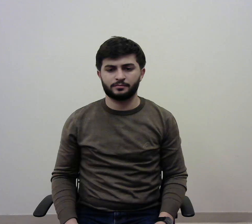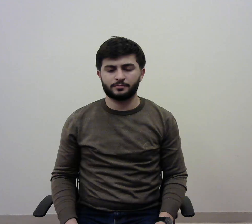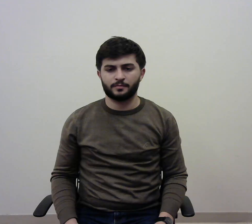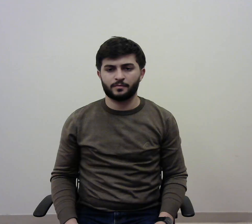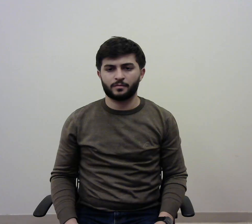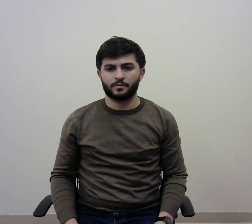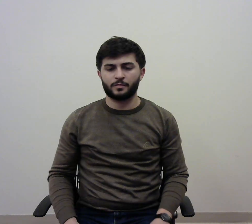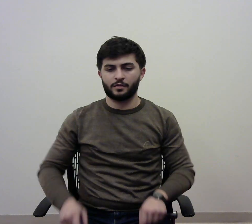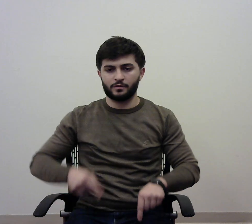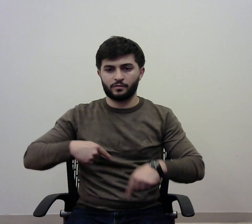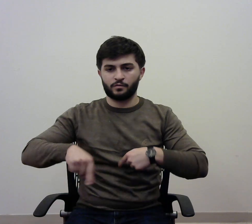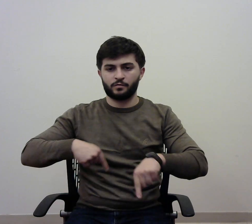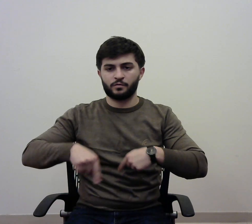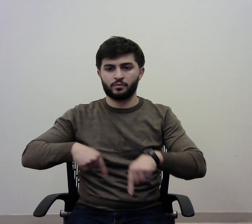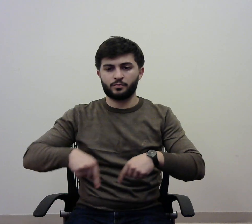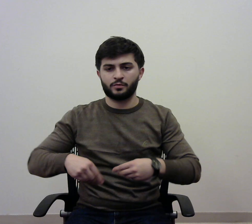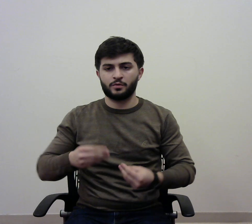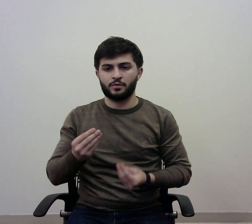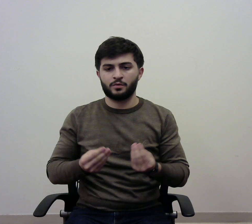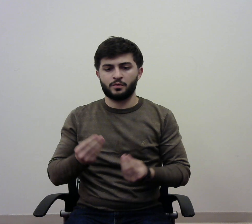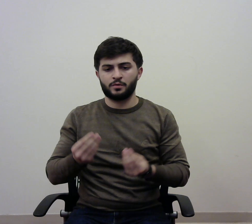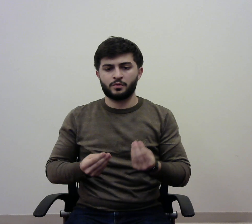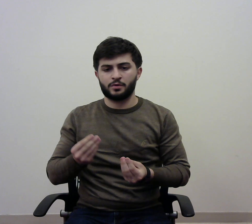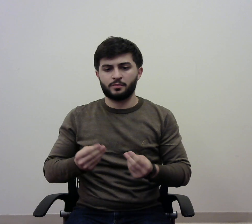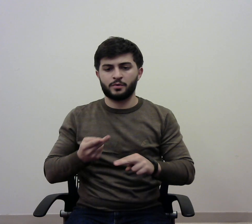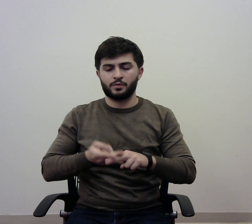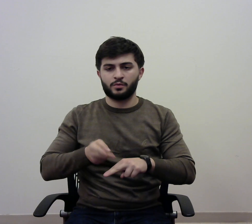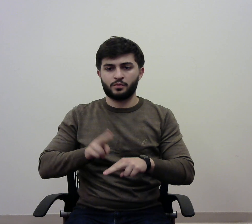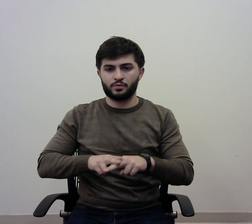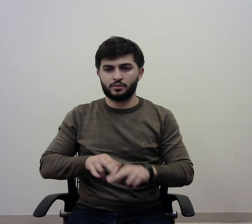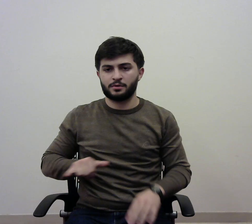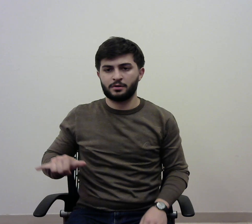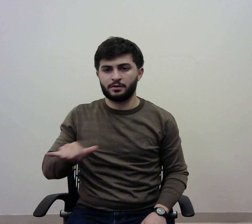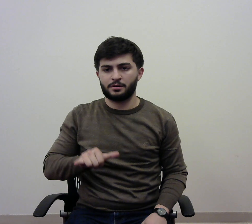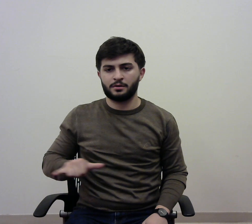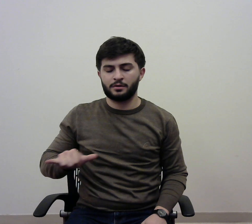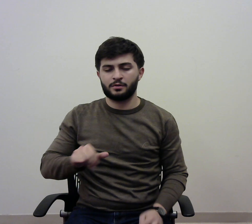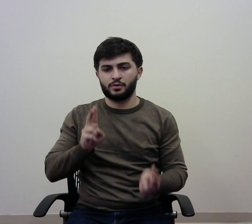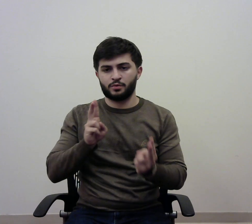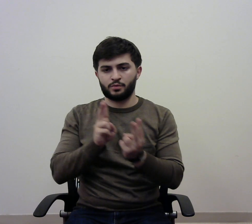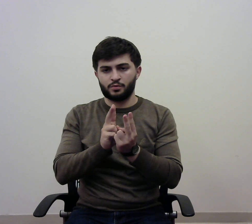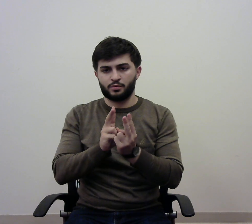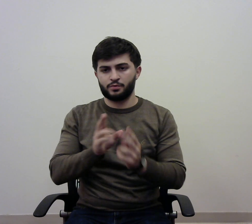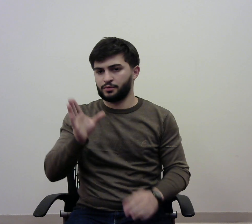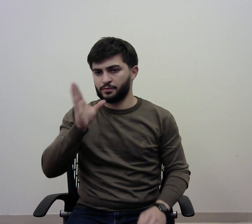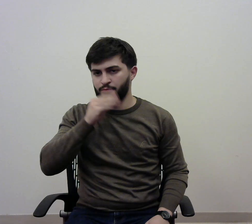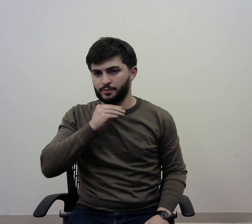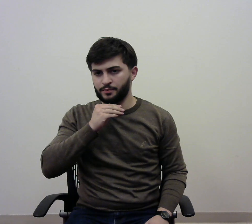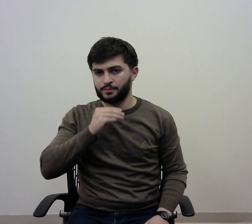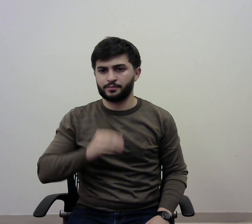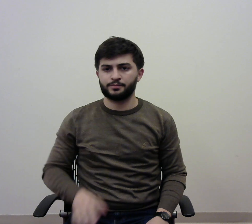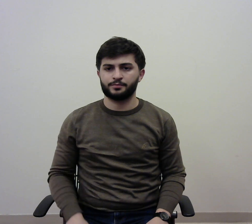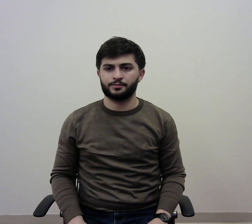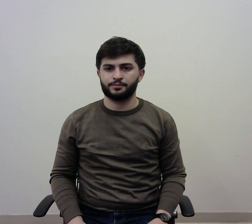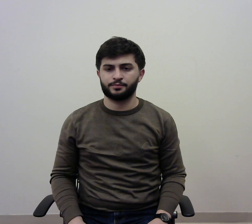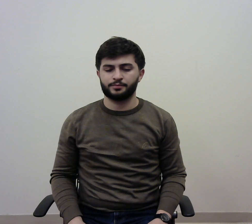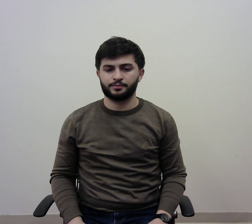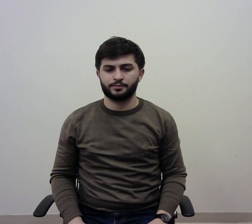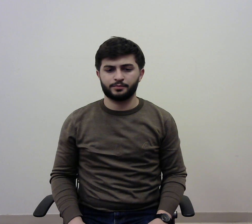Futbol oynamaq üçün harda görüşə bilərik?